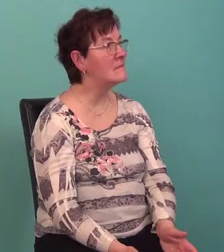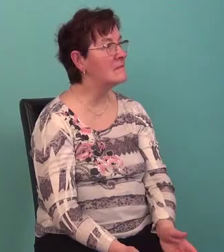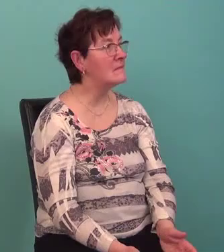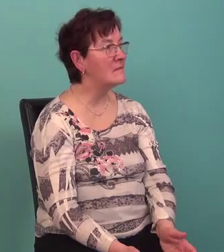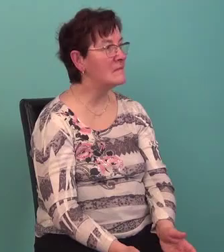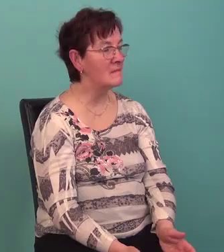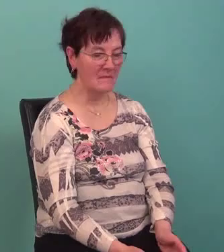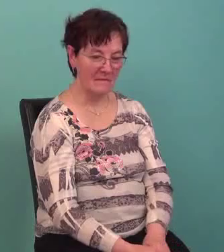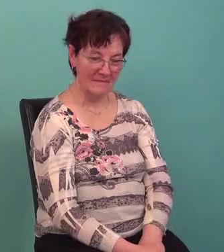Dentysta.